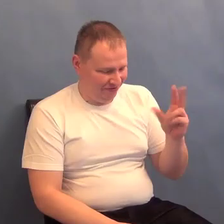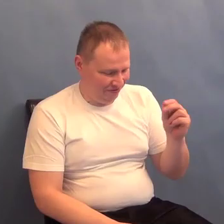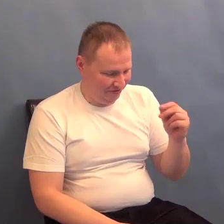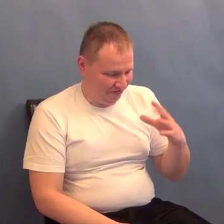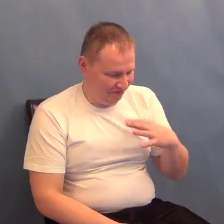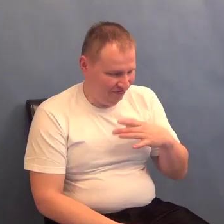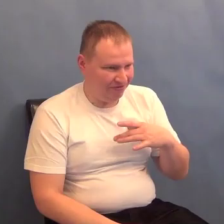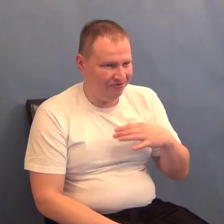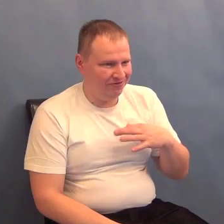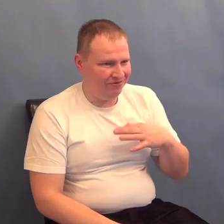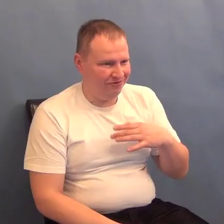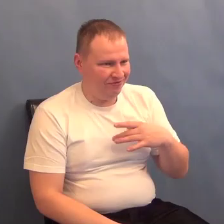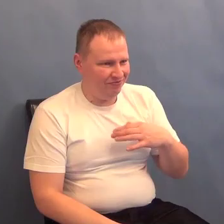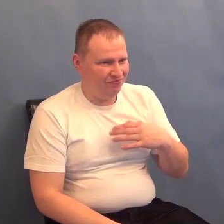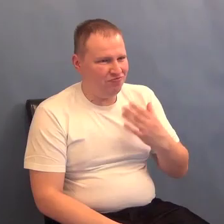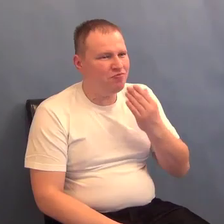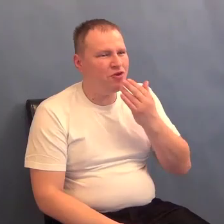Poniedziałek wolny.